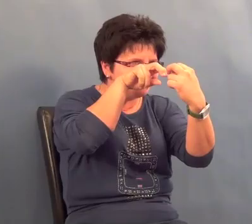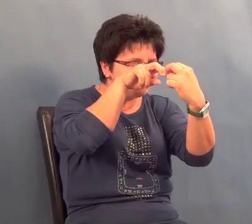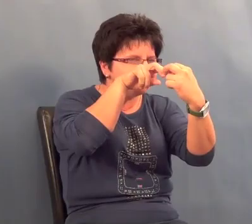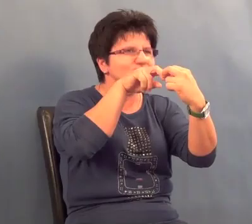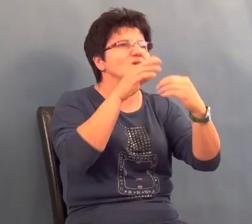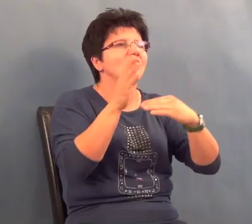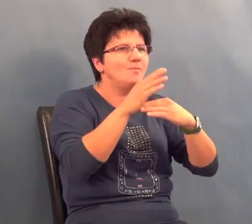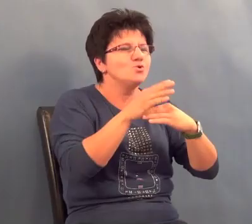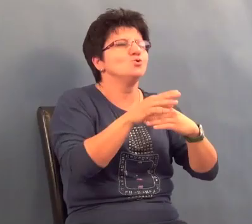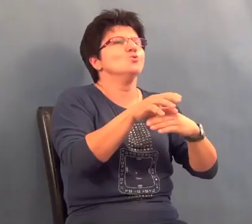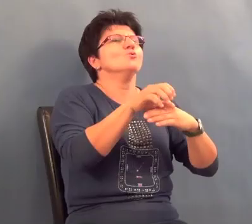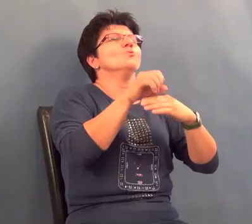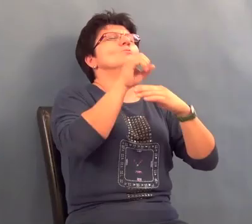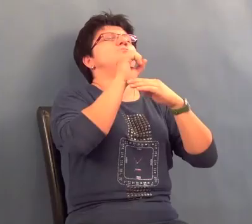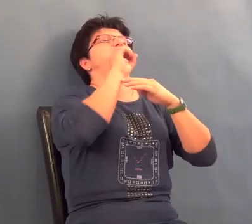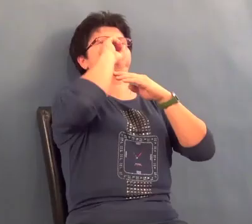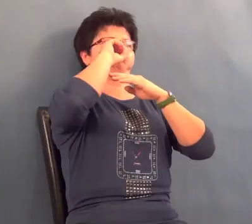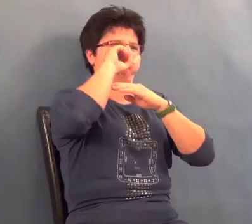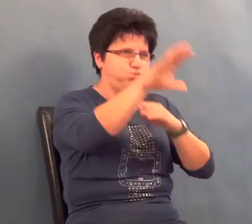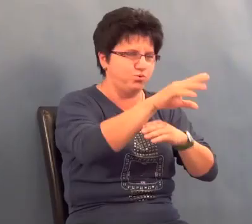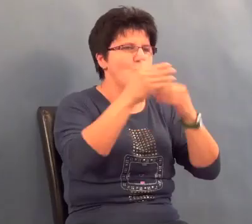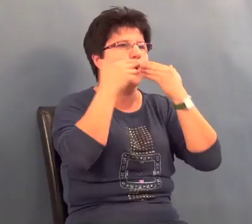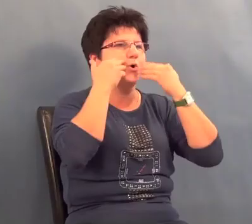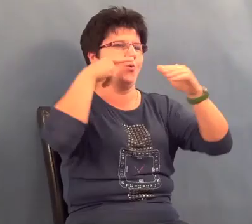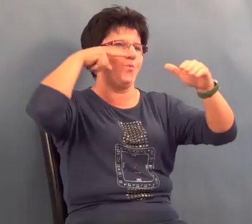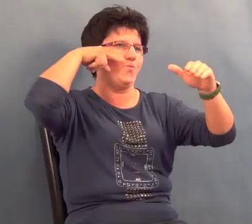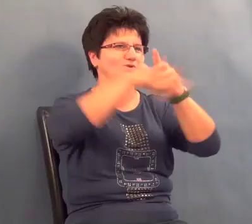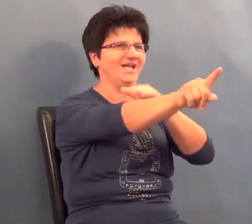Ryba nabiera wody i wypluwa ją na kota, kot ucieka.